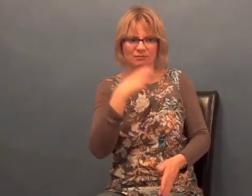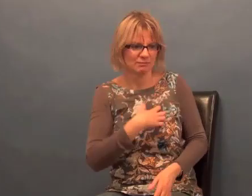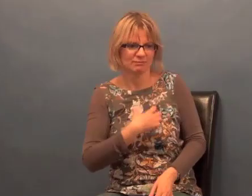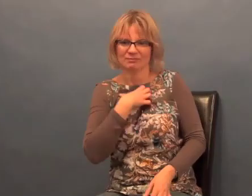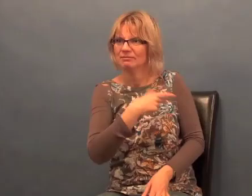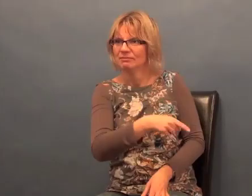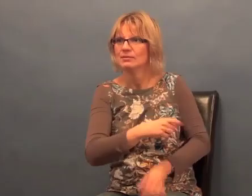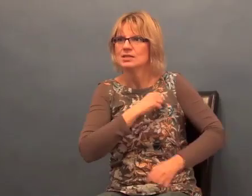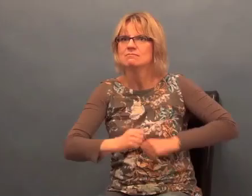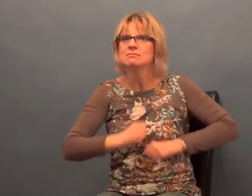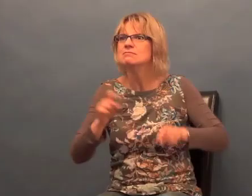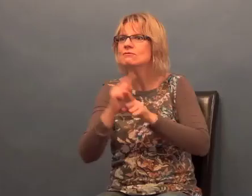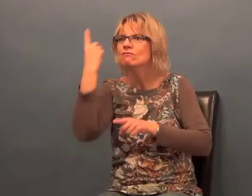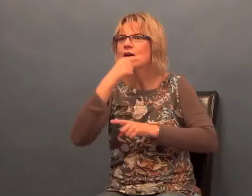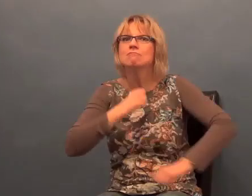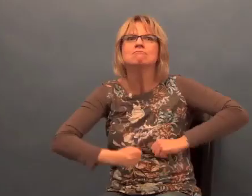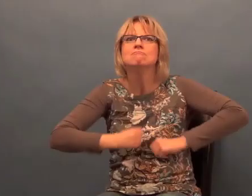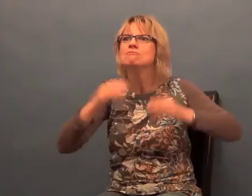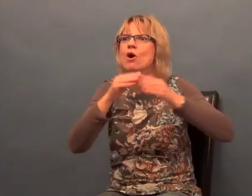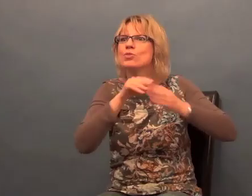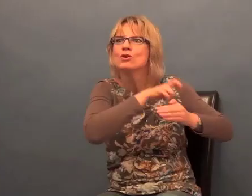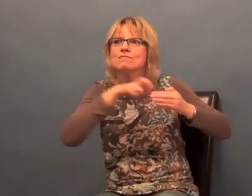Tata się przestraszył i wściekły szybko idzie do domu.